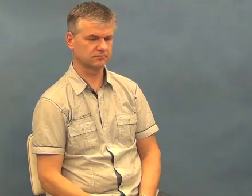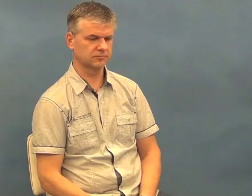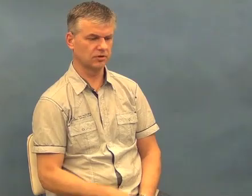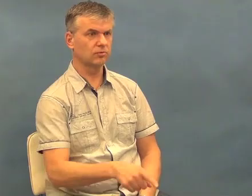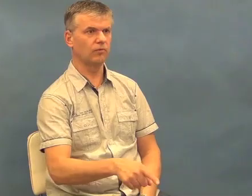To...